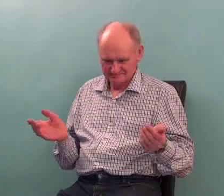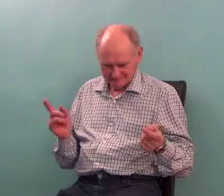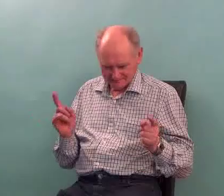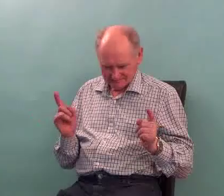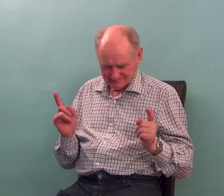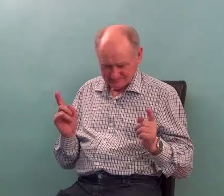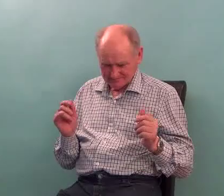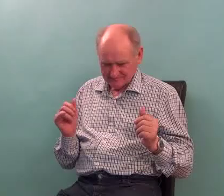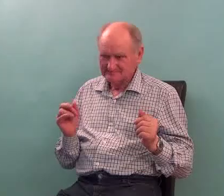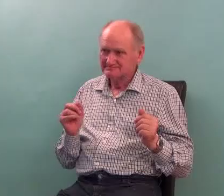Zaraz, zaraz...